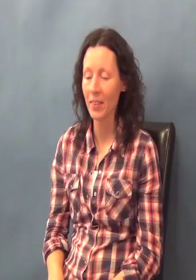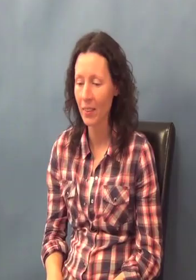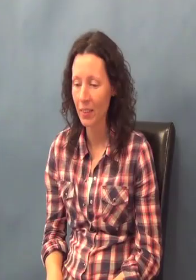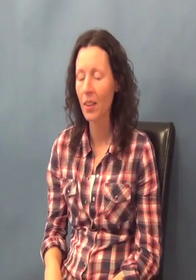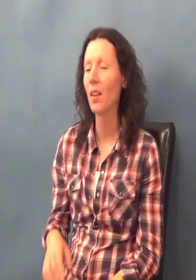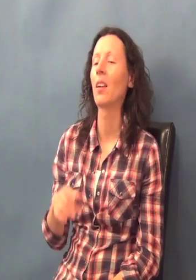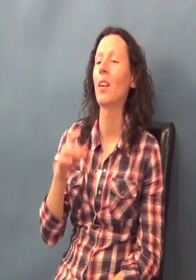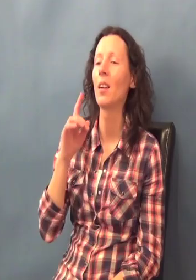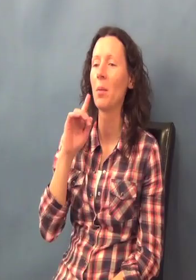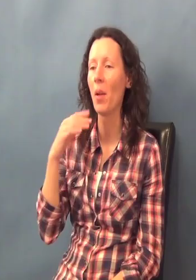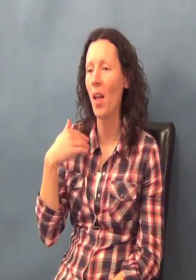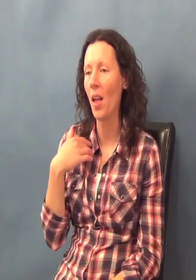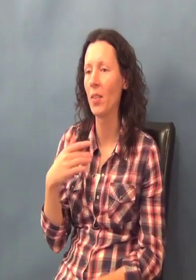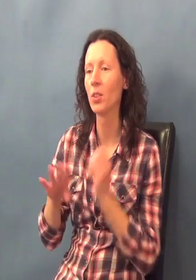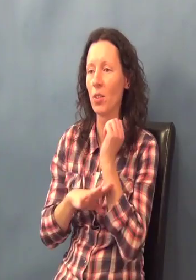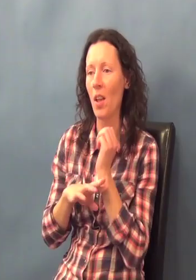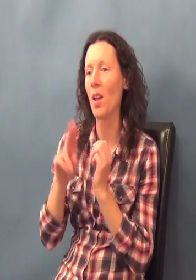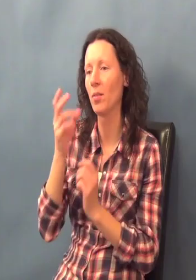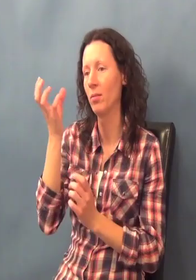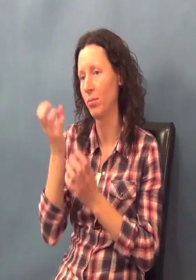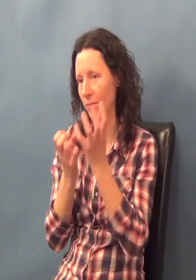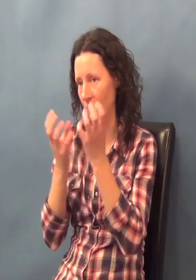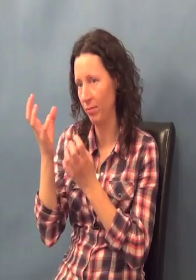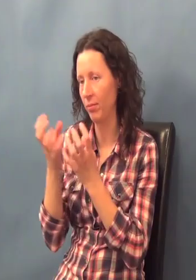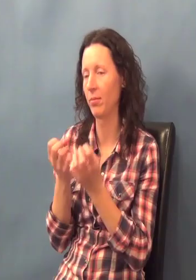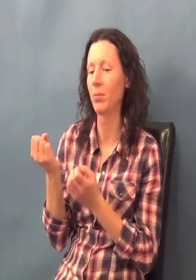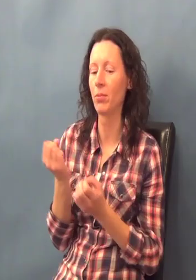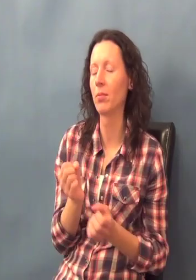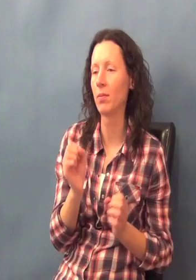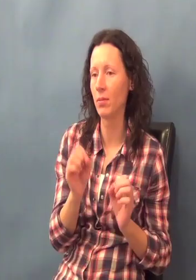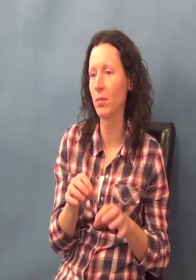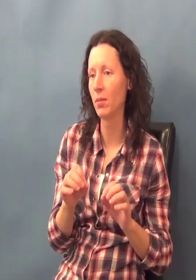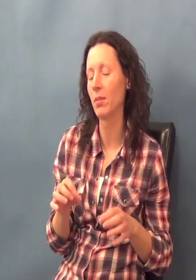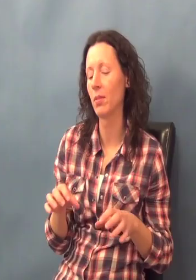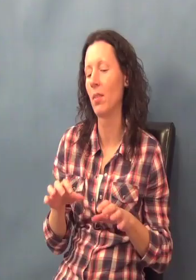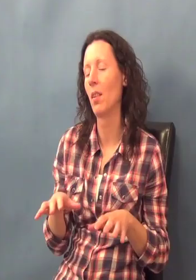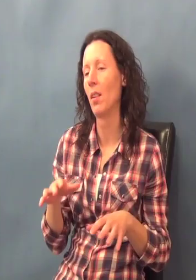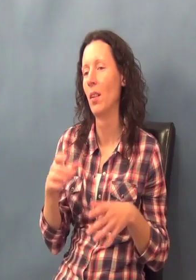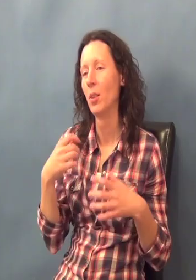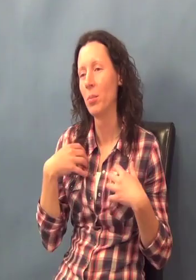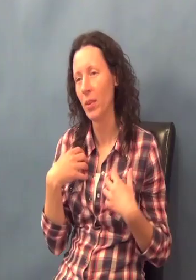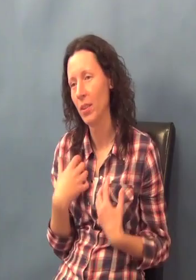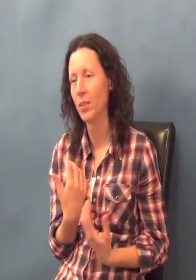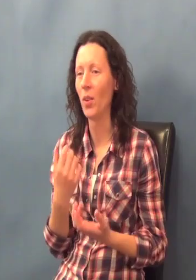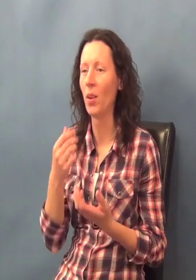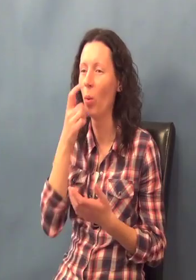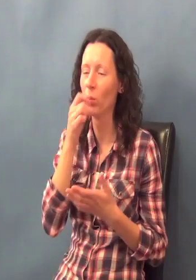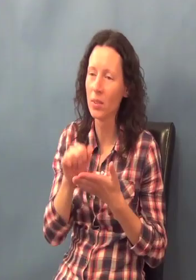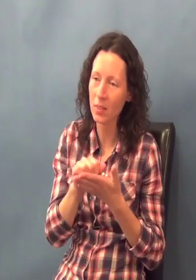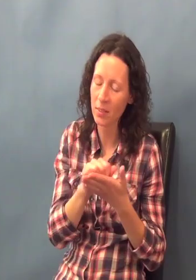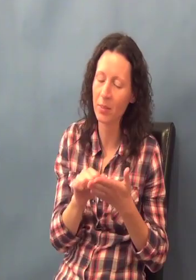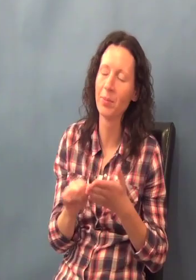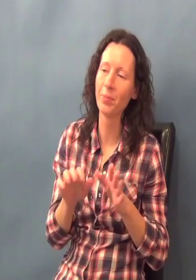Pan zrywa z drzewa owoce, odkłada je, widać, że jest zmęczony, wyciera je chusteczką.